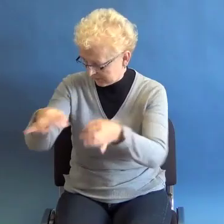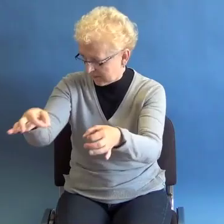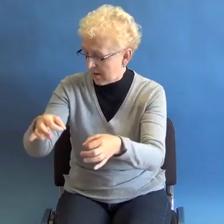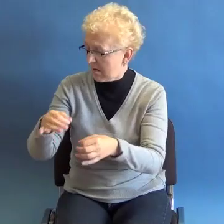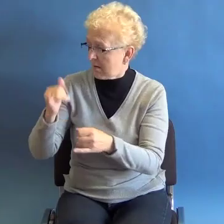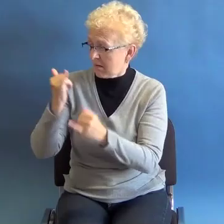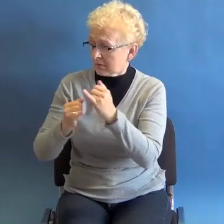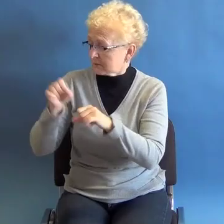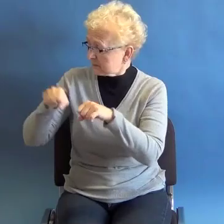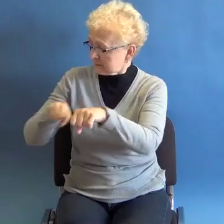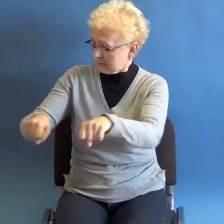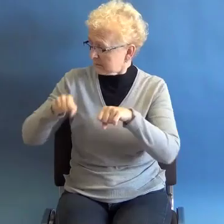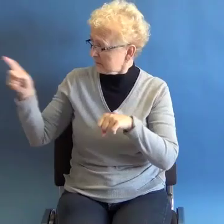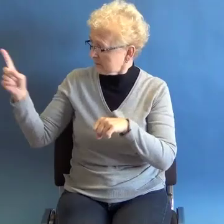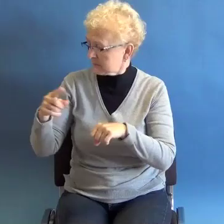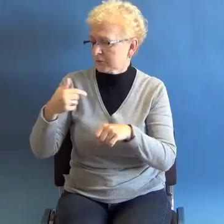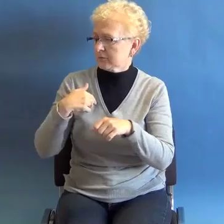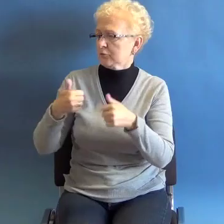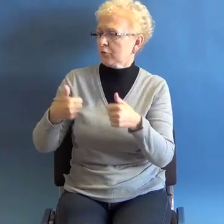A jeżeli drezyna nadjeżdża, trzeba się zatrzymać.